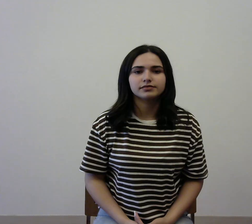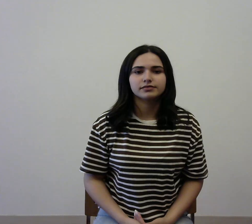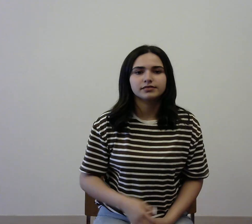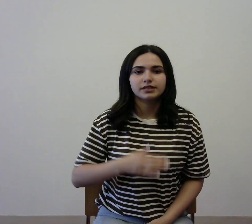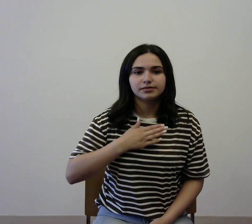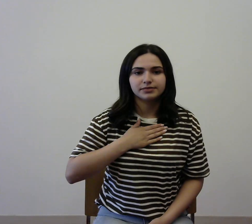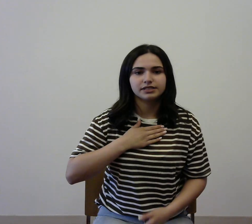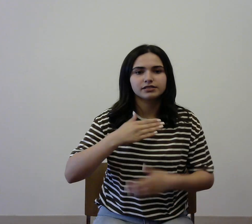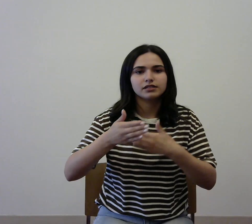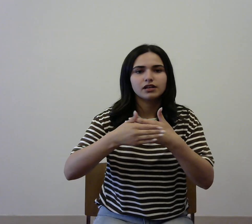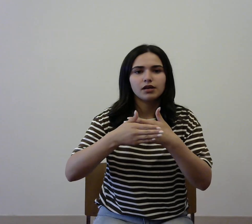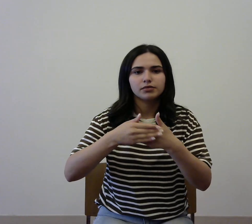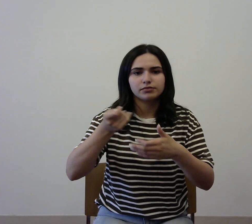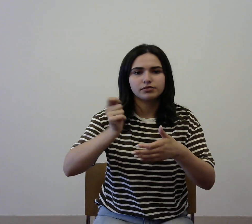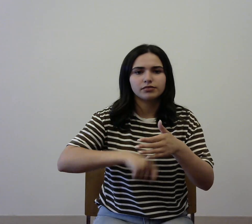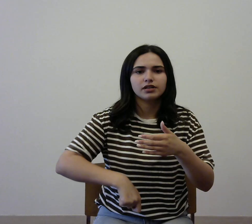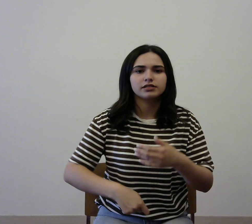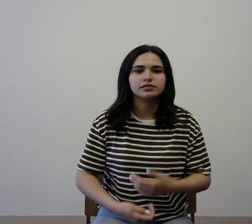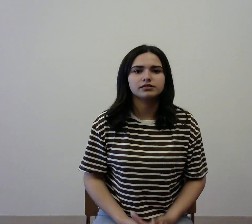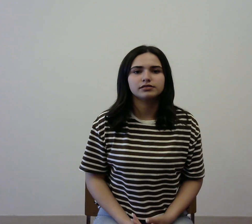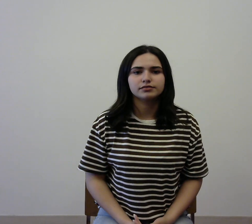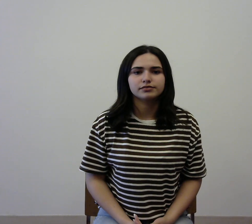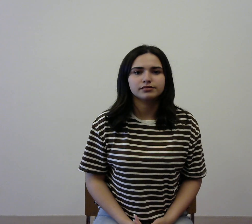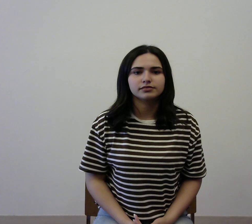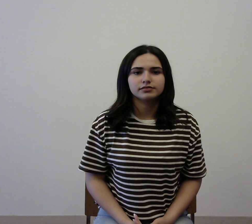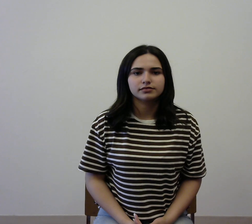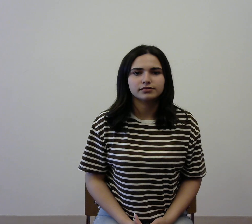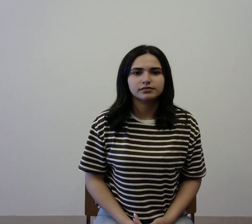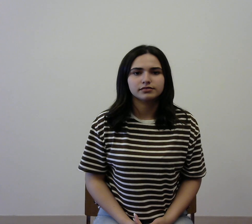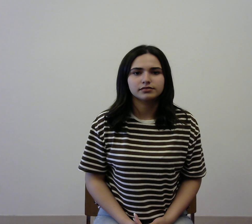Bizim qapımız bağlıdır